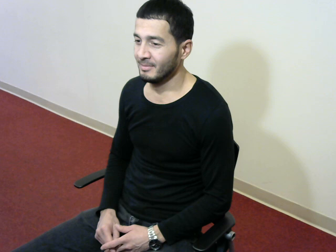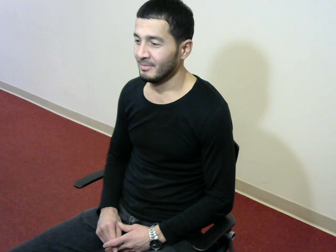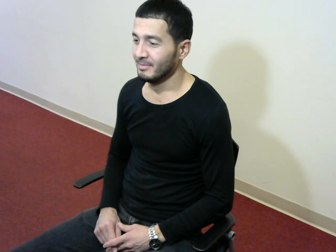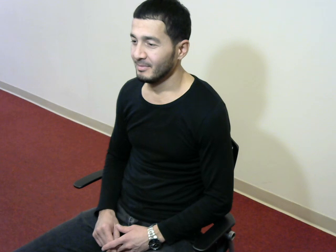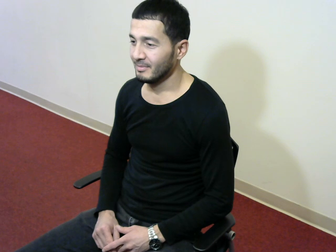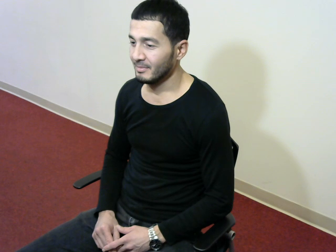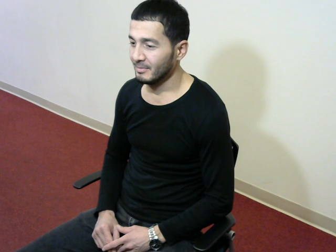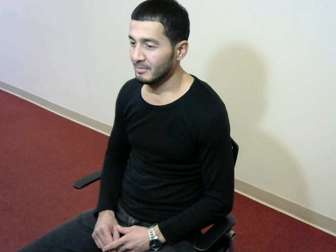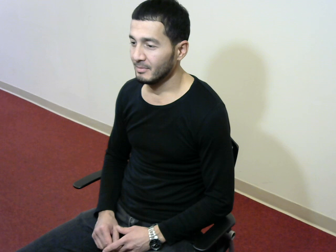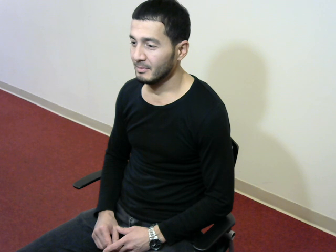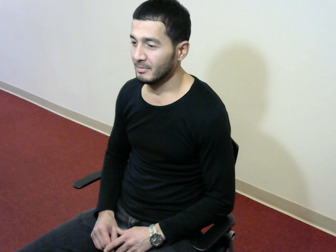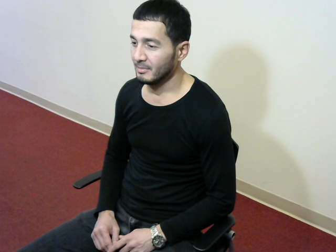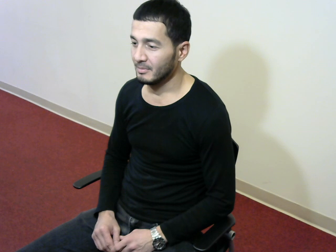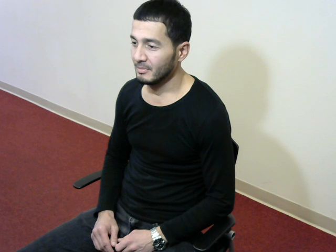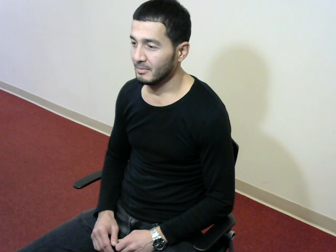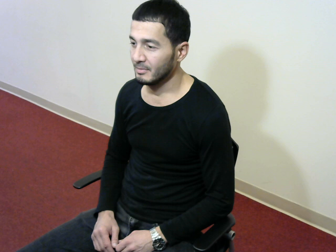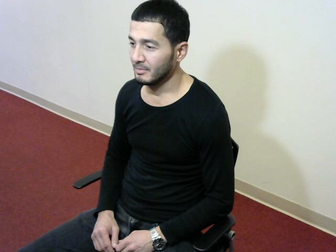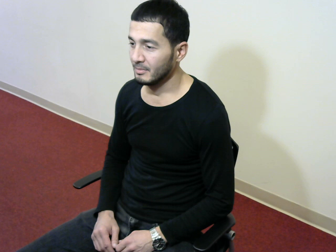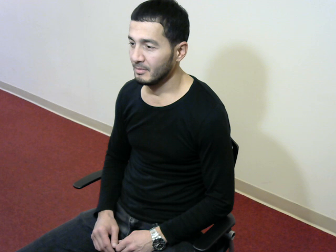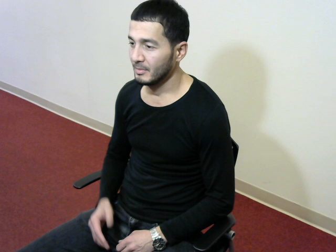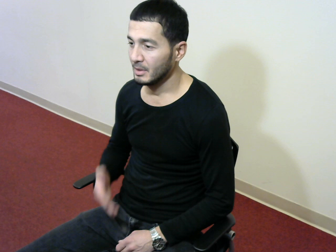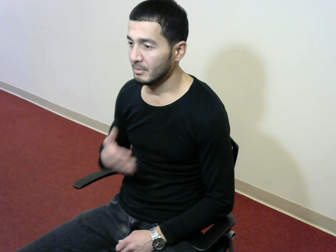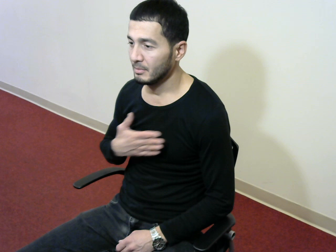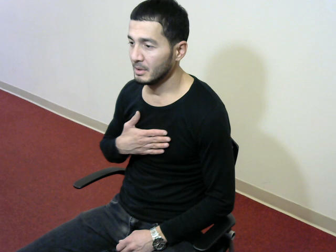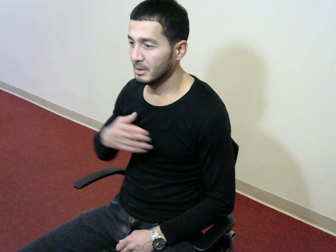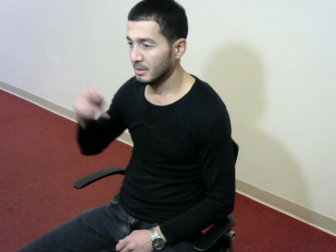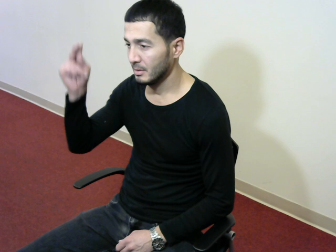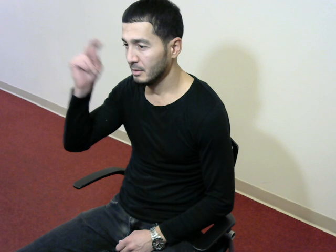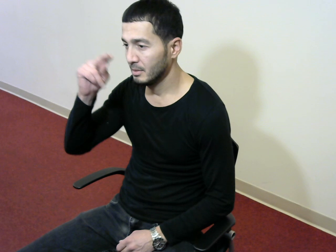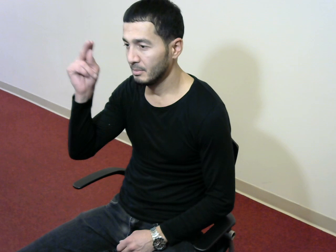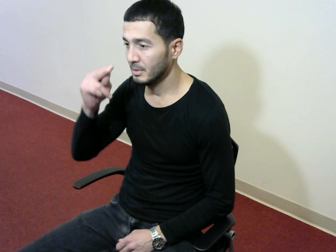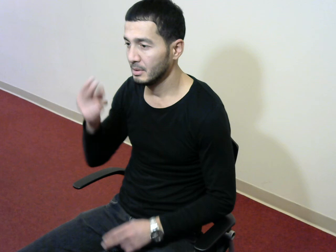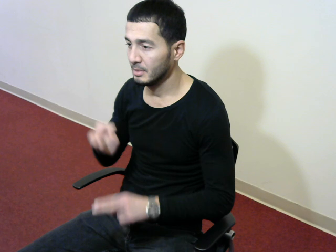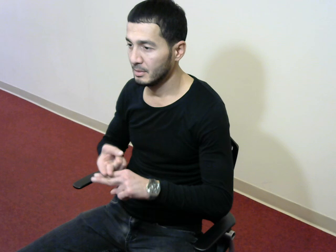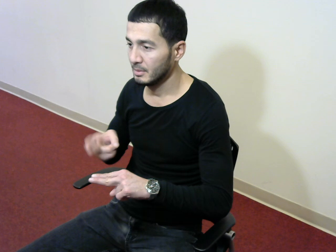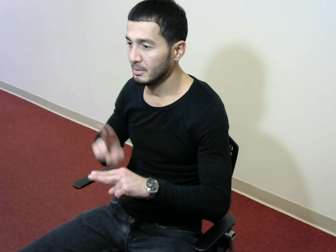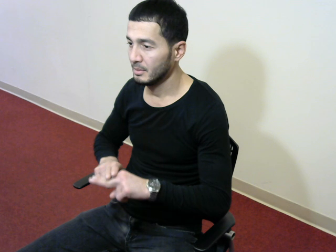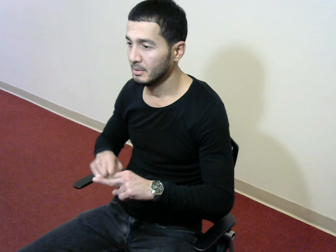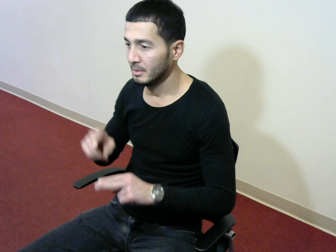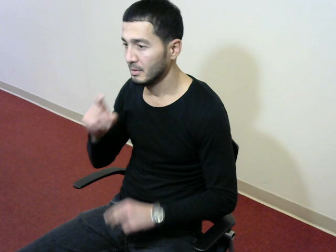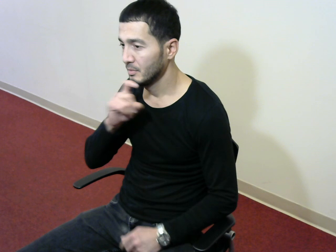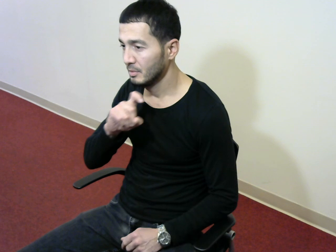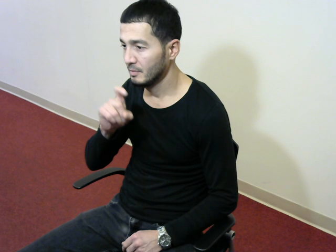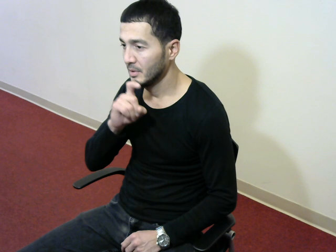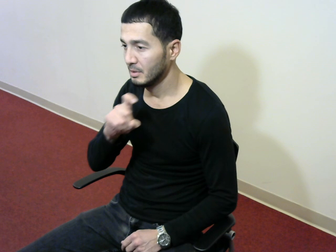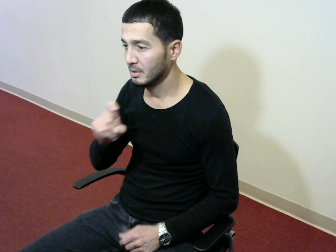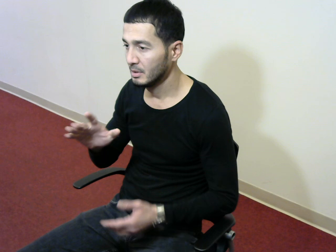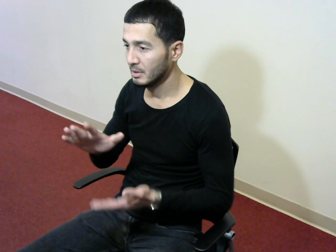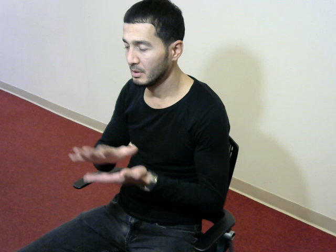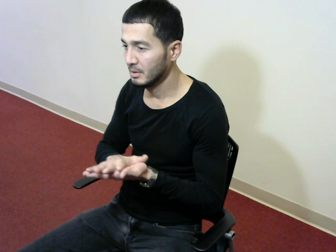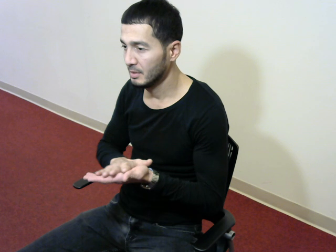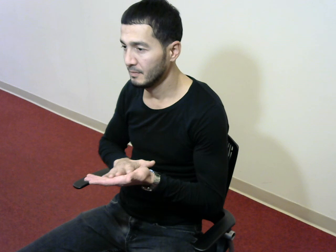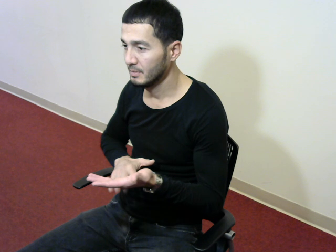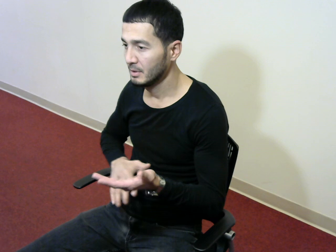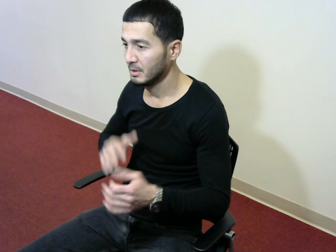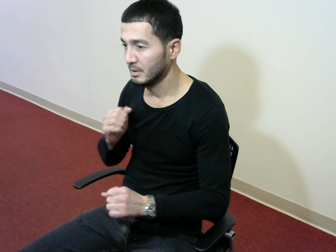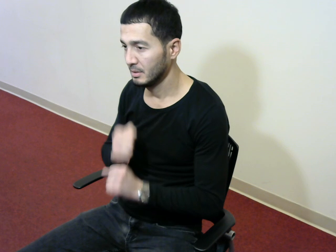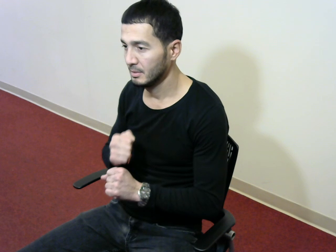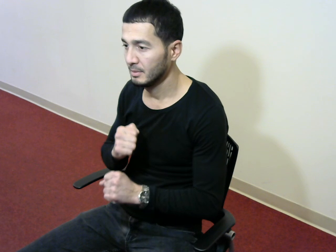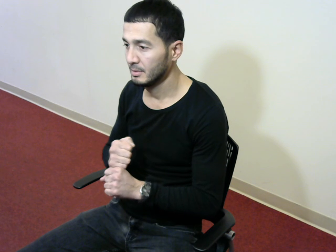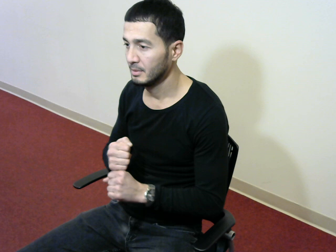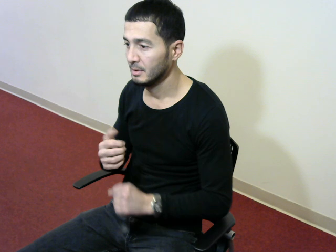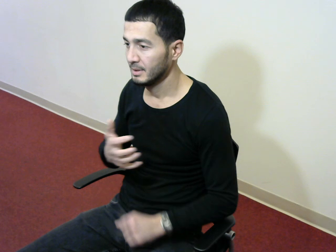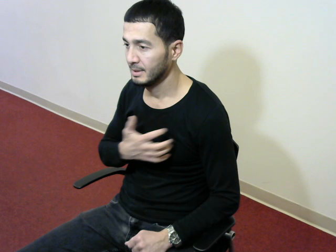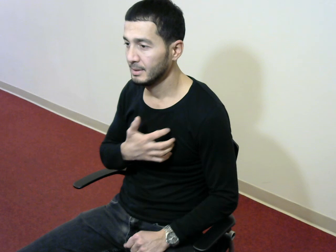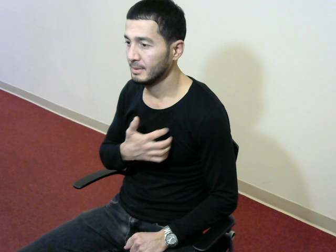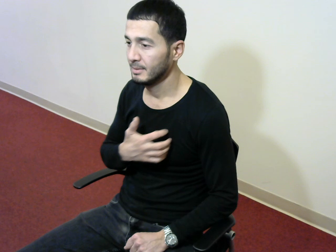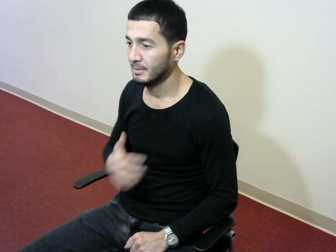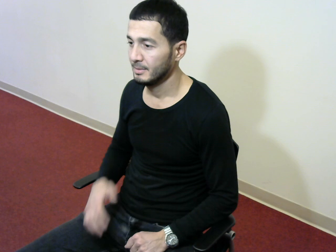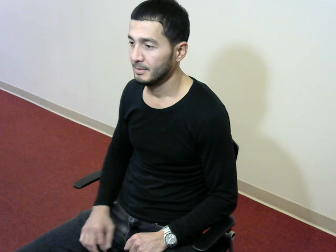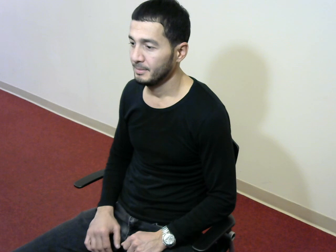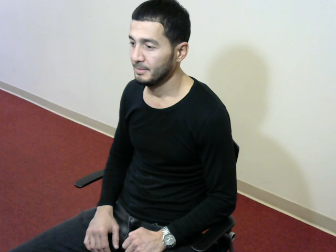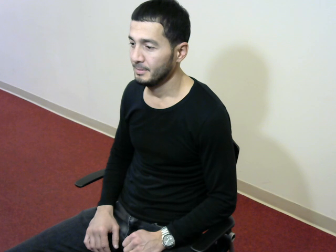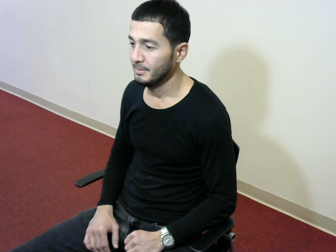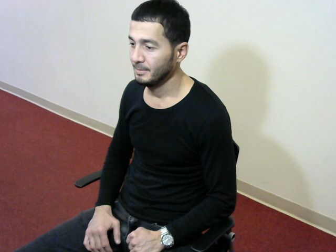Mən təhsilimi bu universitetdə davam etmək istəyirəm